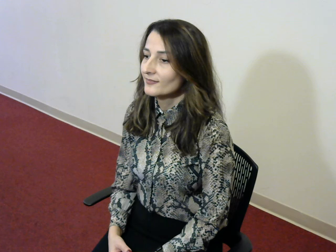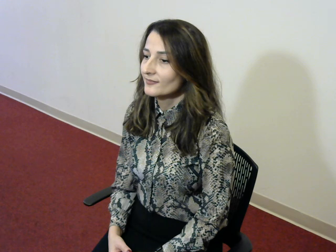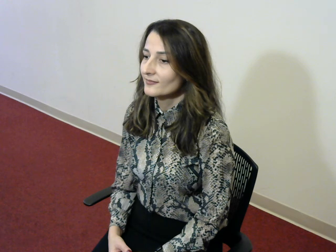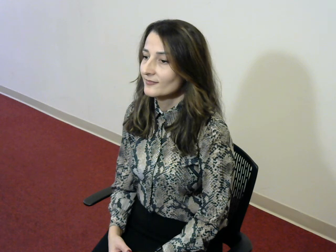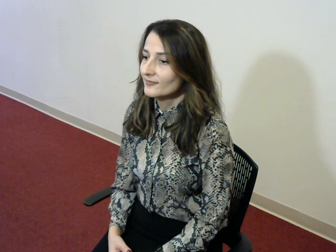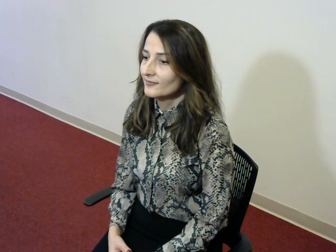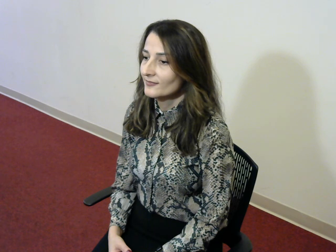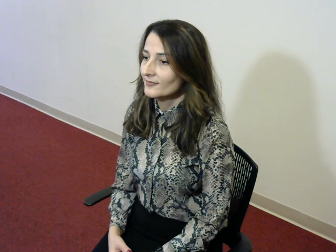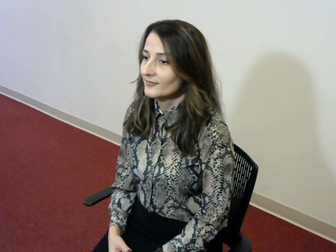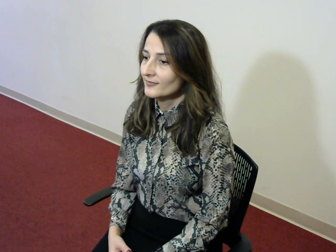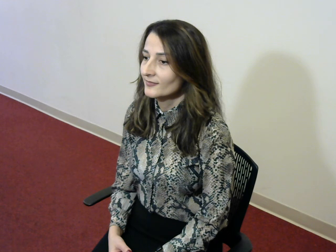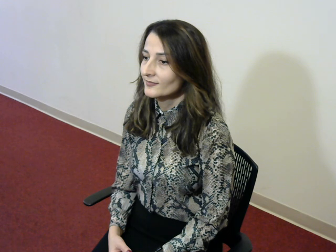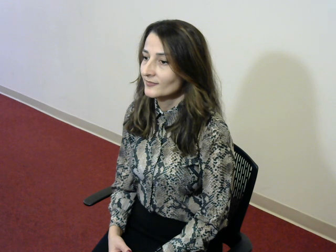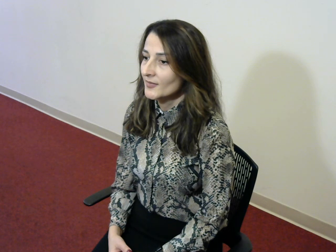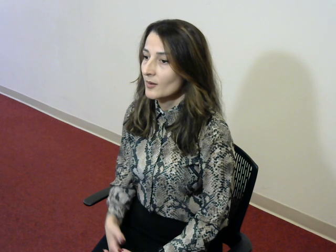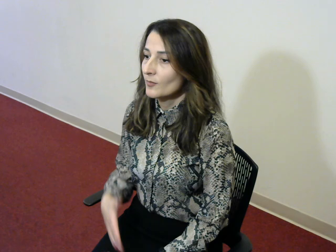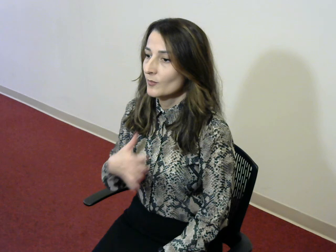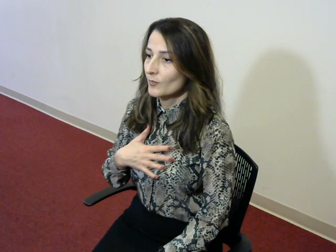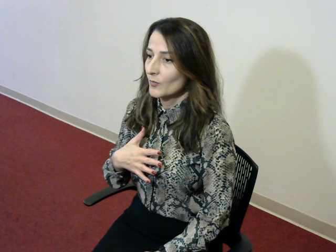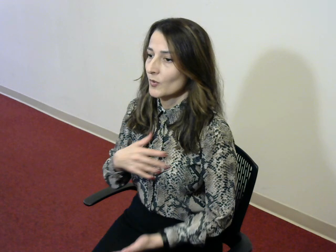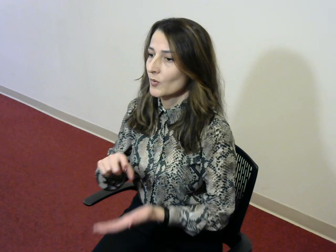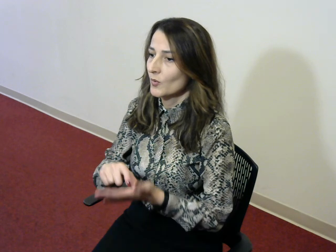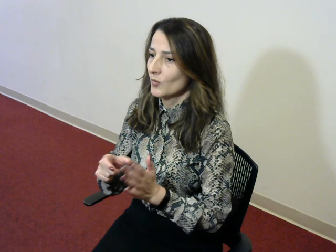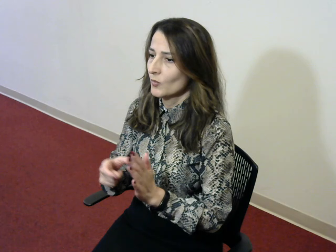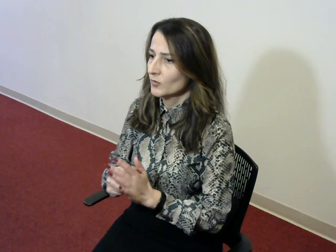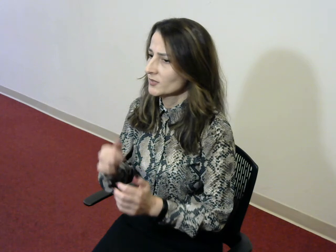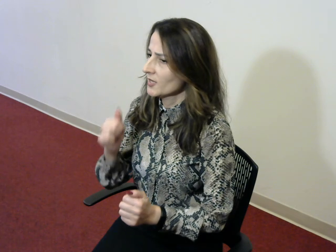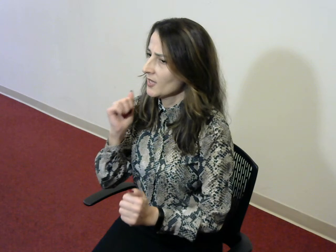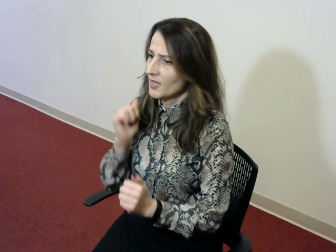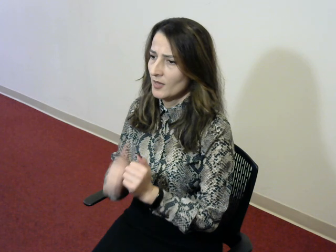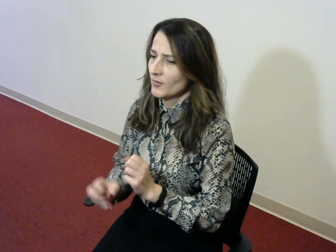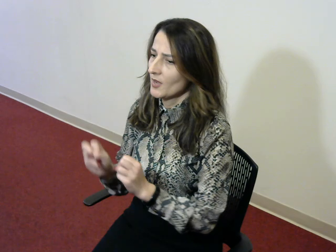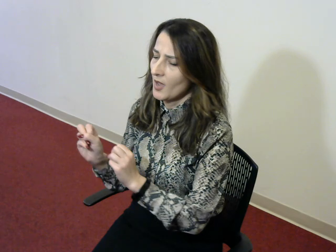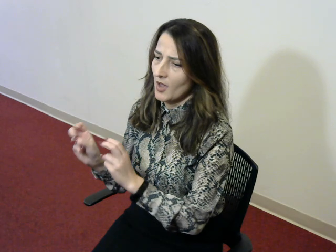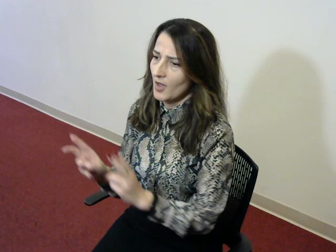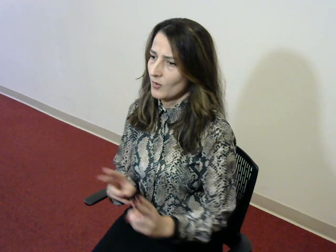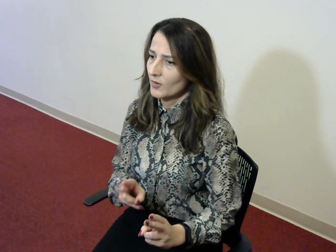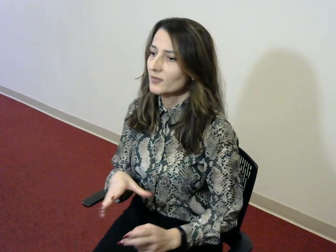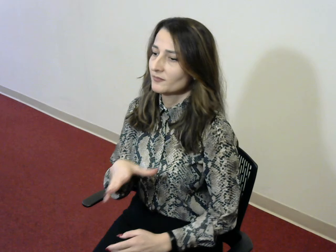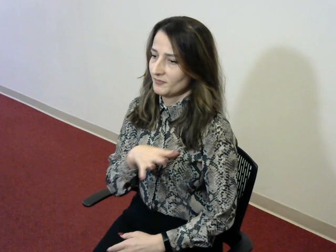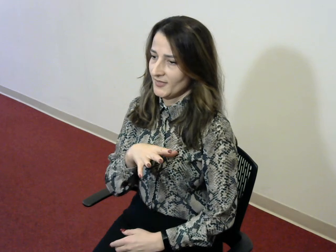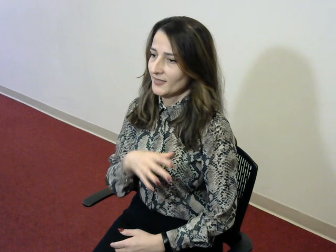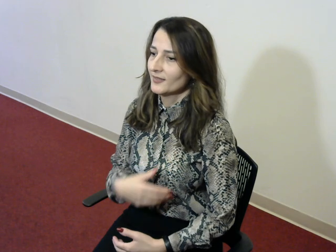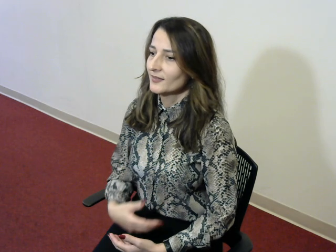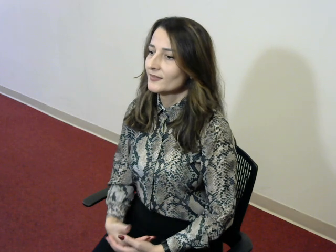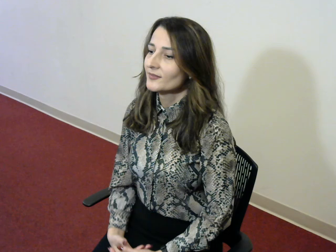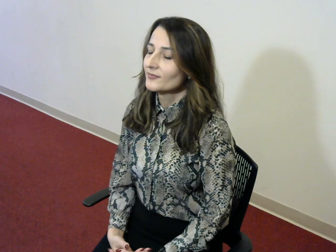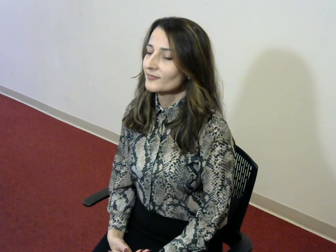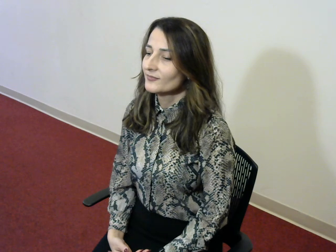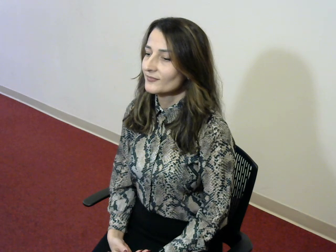Mənim otağım həmişə səliqəli olur